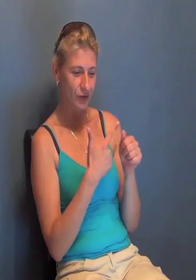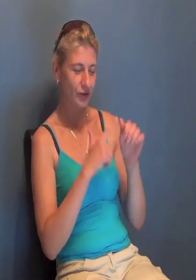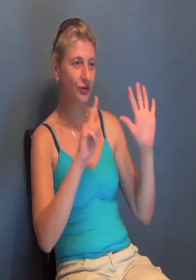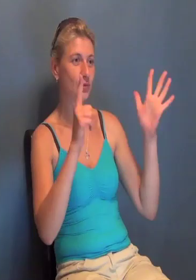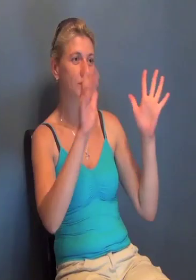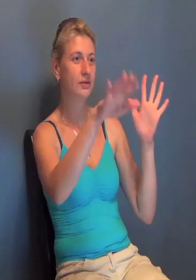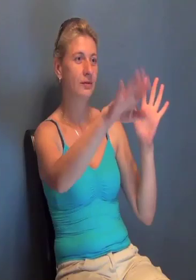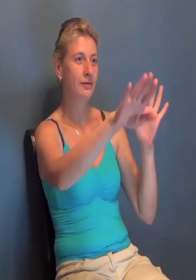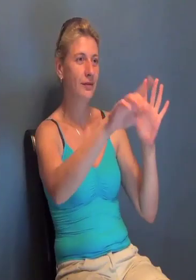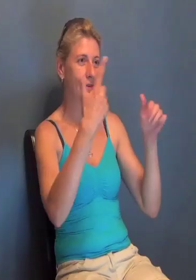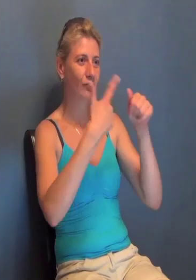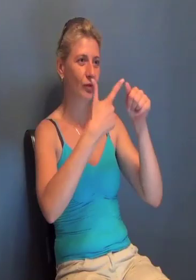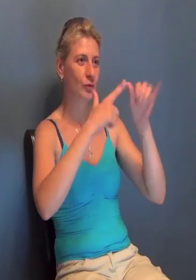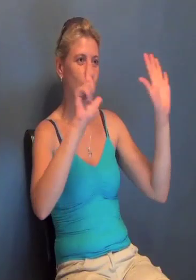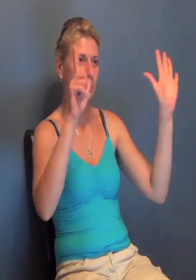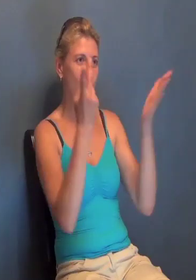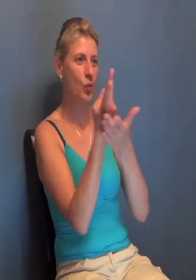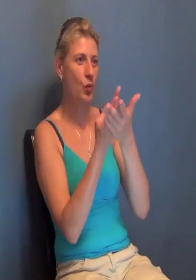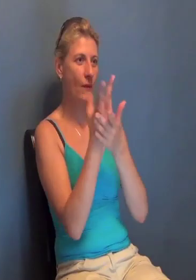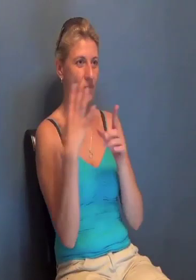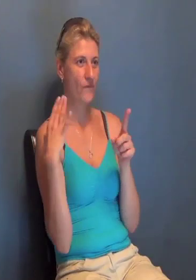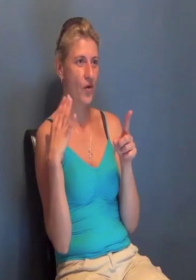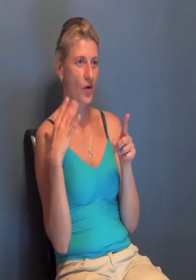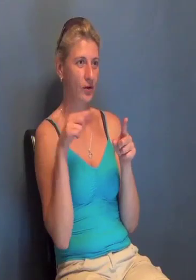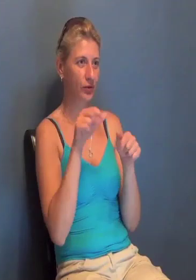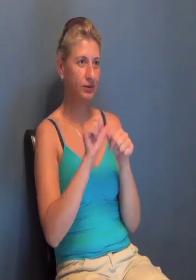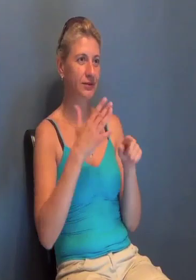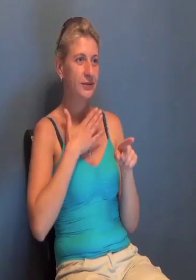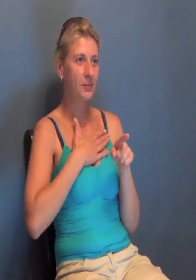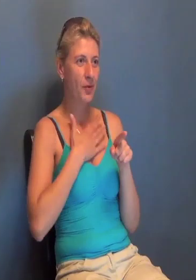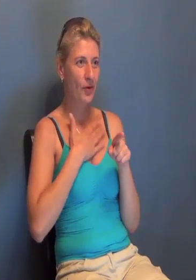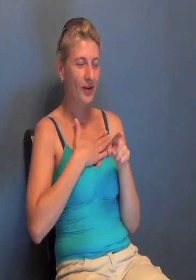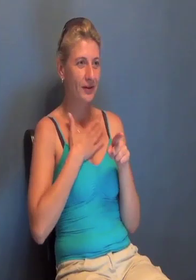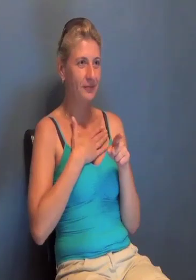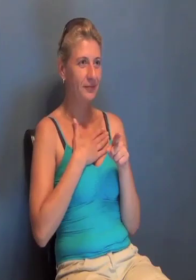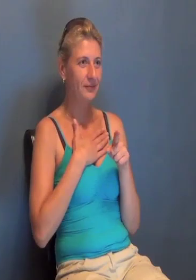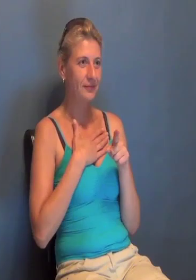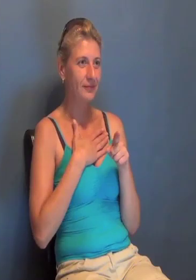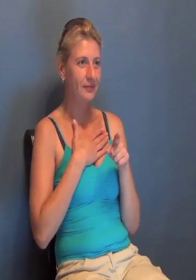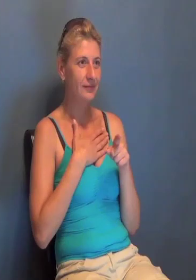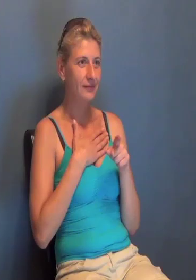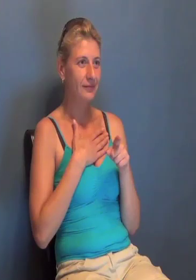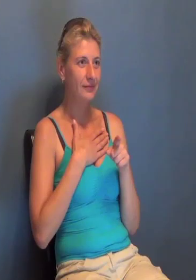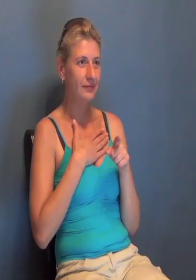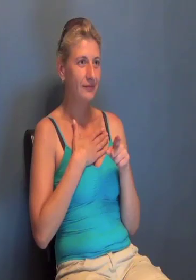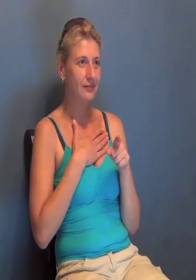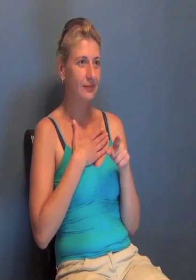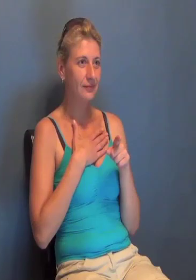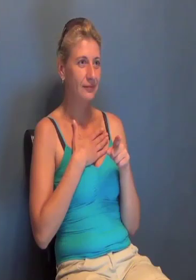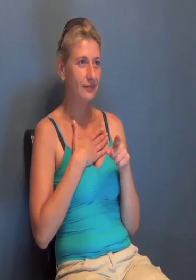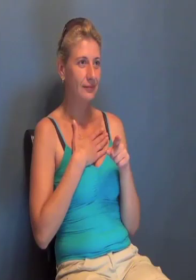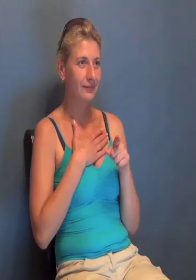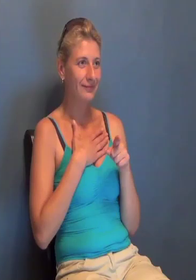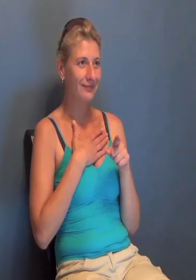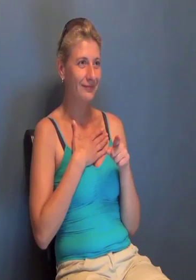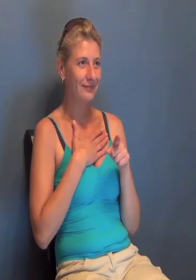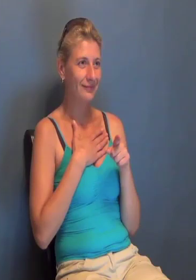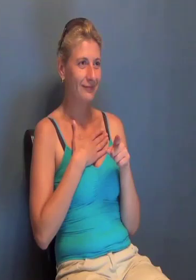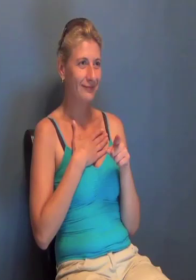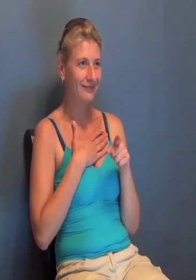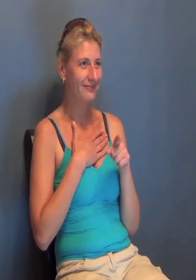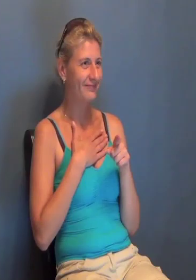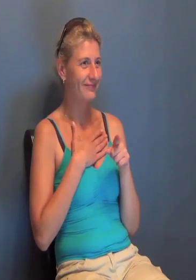Dwudziesty siódmy... dwudziesty siódmy luty jest wolny, to jest sobota.